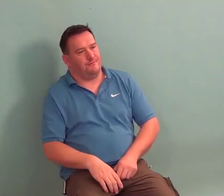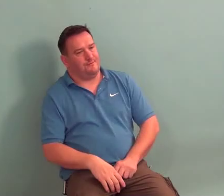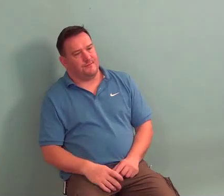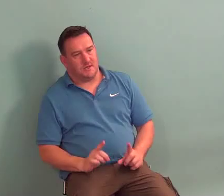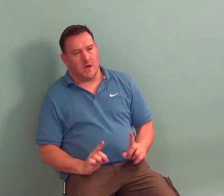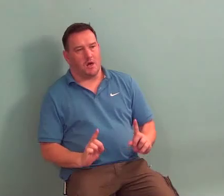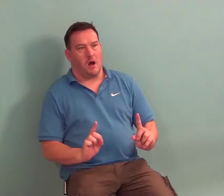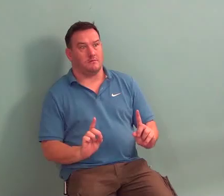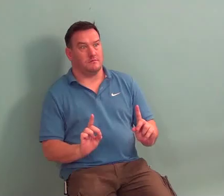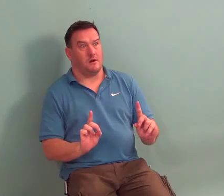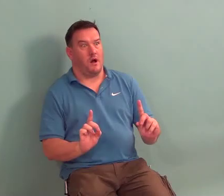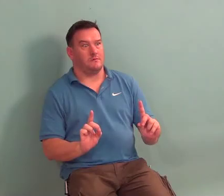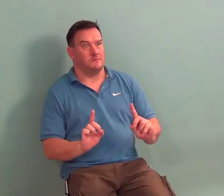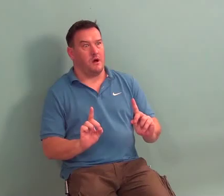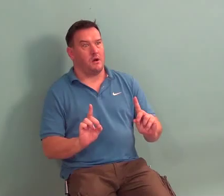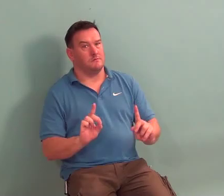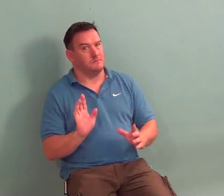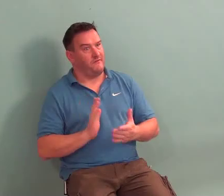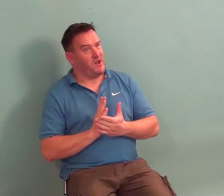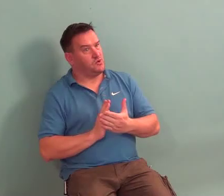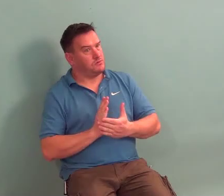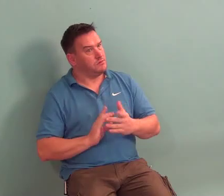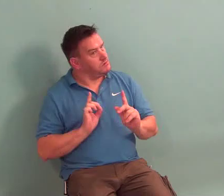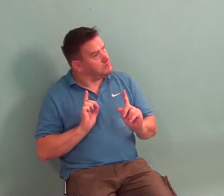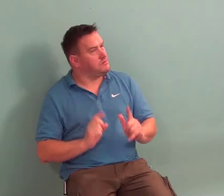Zakaz, bo taka jest ich wiara.